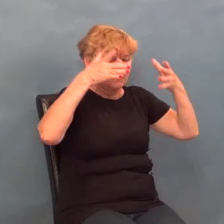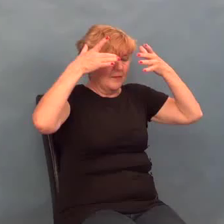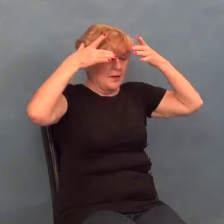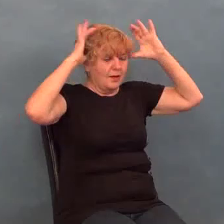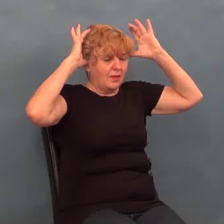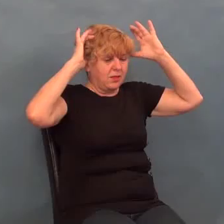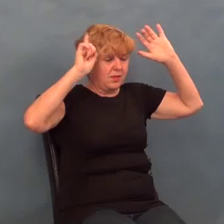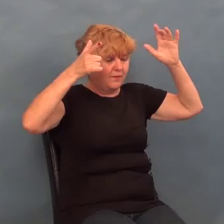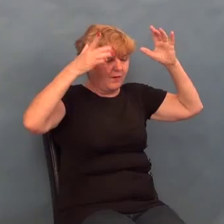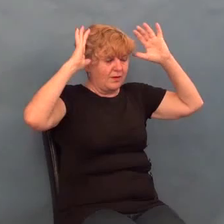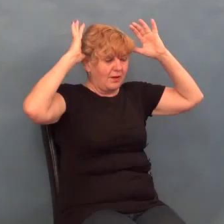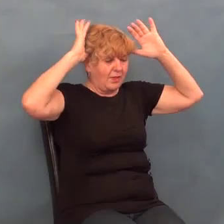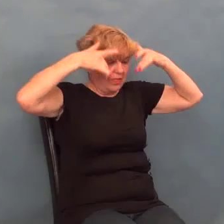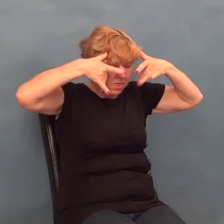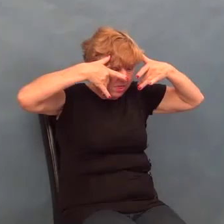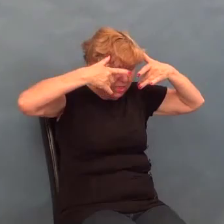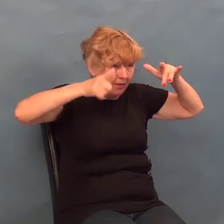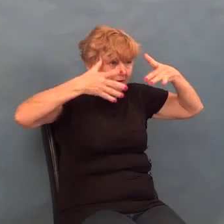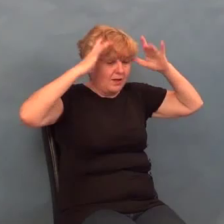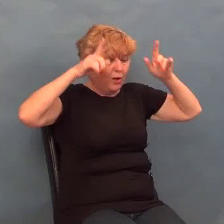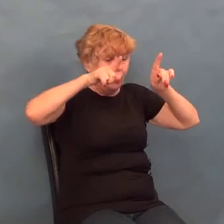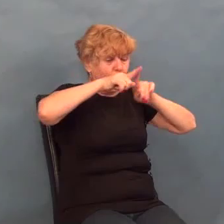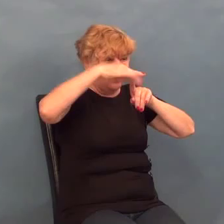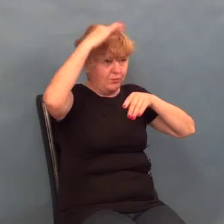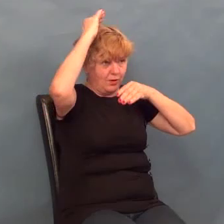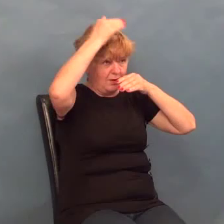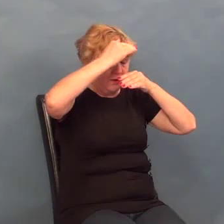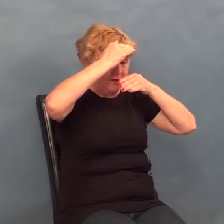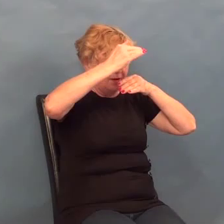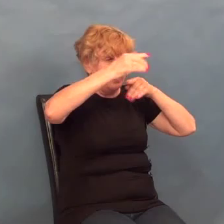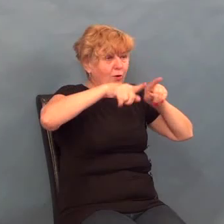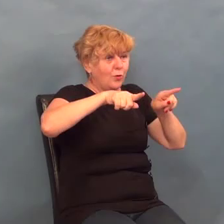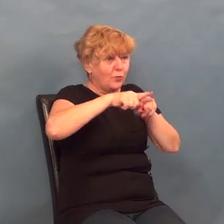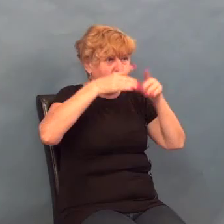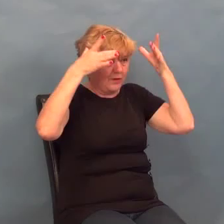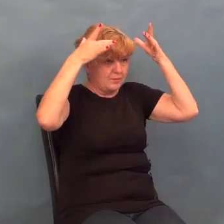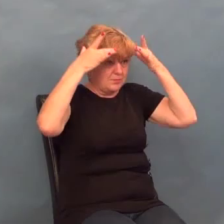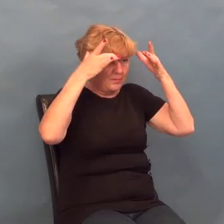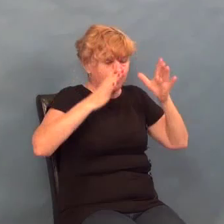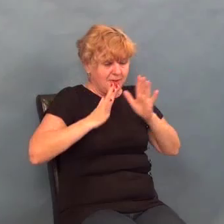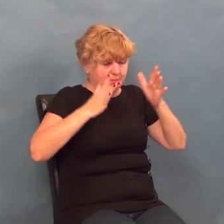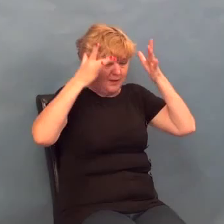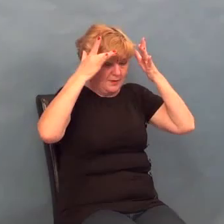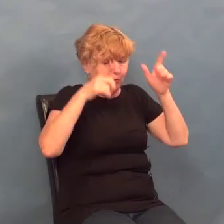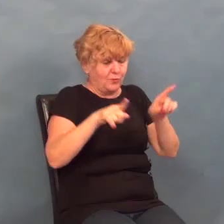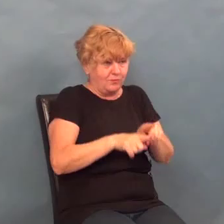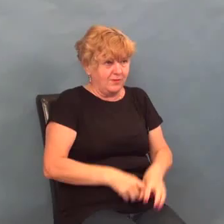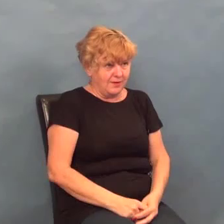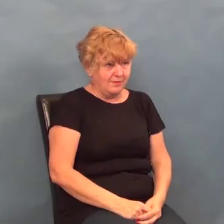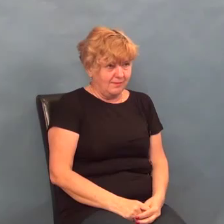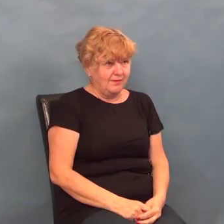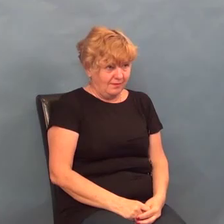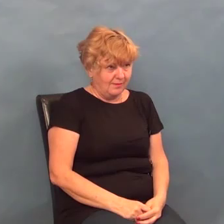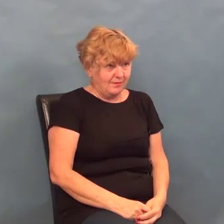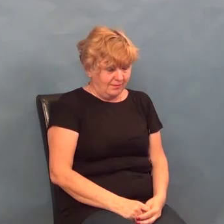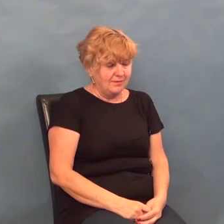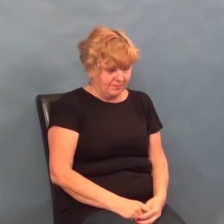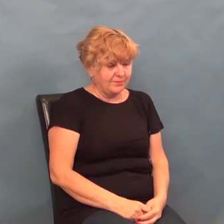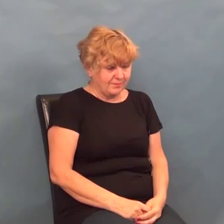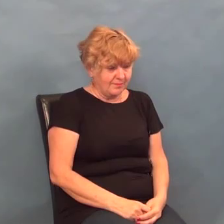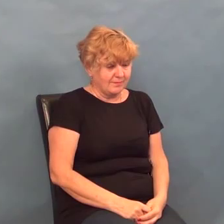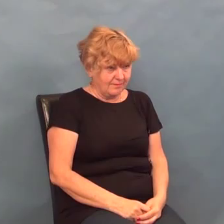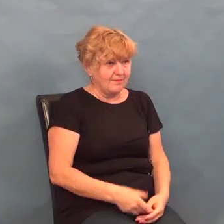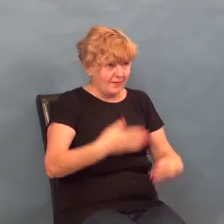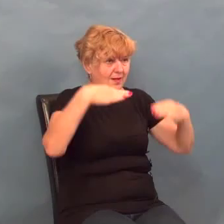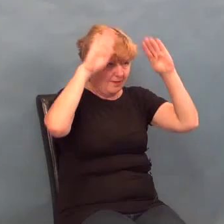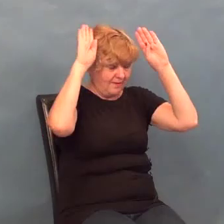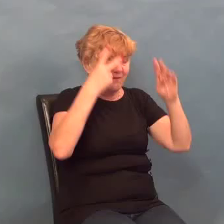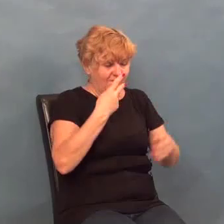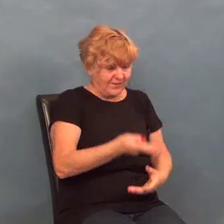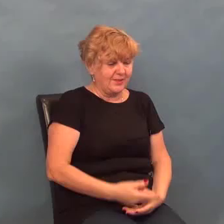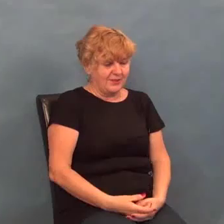Kask nie może być źle założony, na przykład za mocno przesunięty w tył, albo za nisko, bo nie będzie nic widać, trzeba równo założyć, aby się kończył na środku czoła.